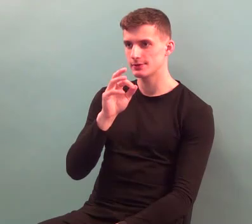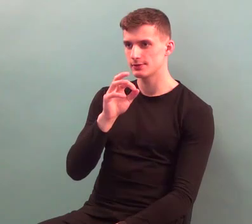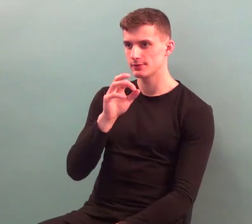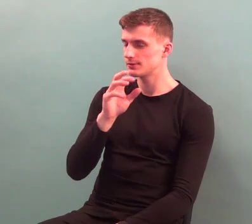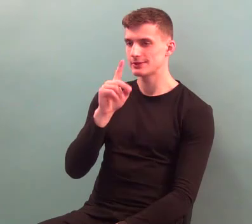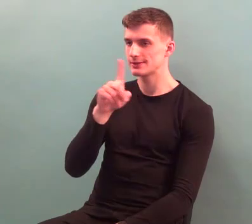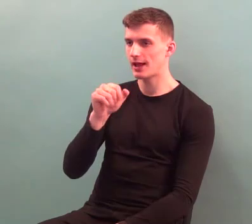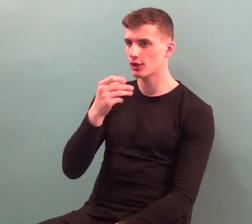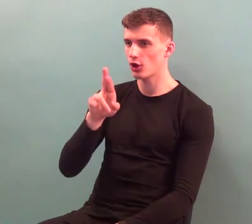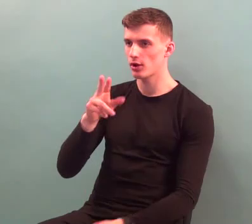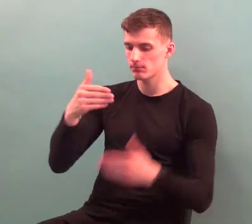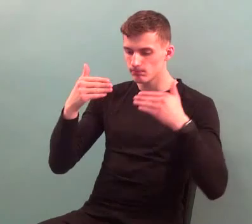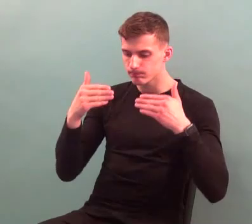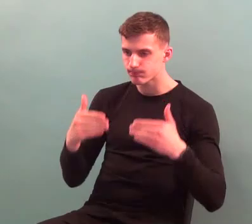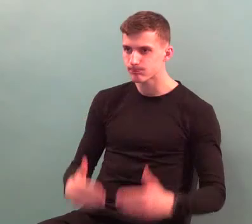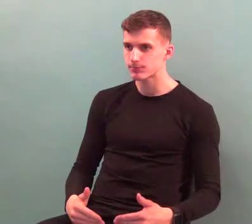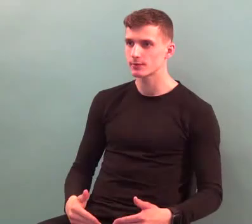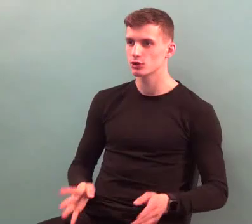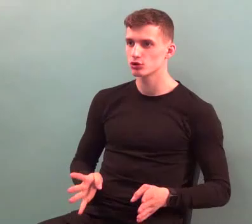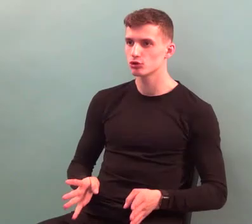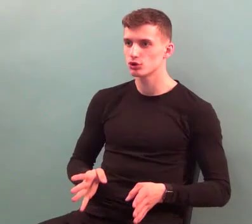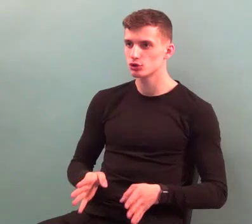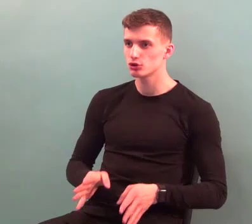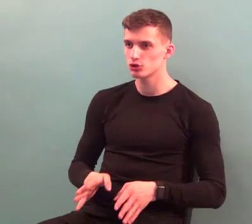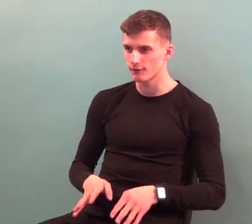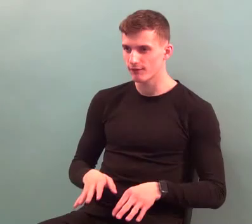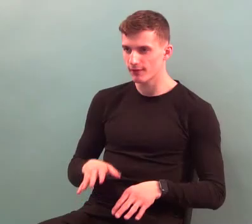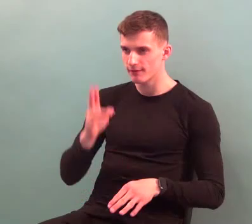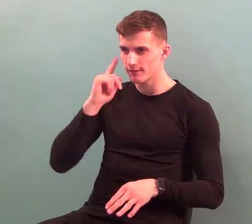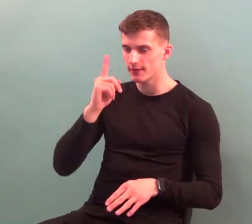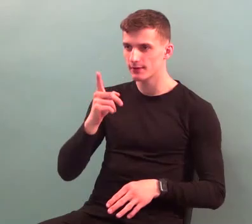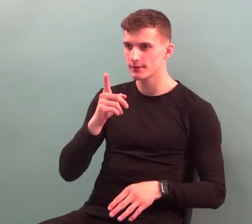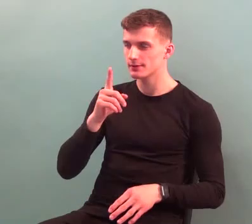Nie, zator to jest podobny do muru, blokuje płynącą wodę.